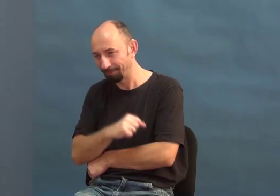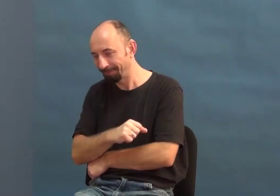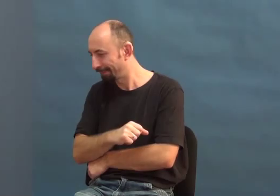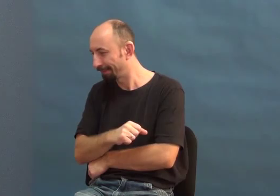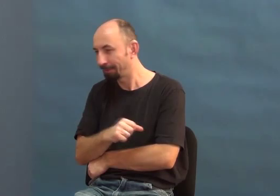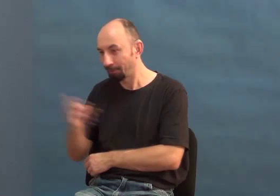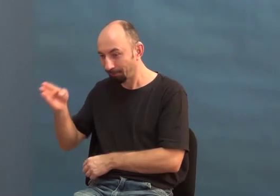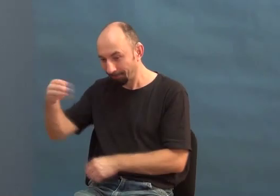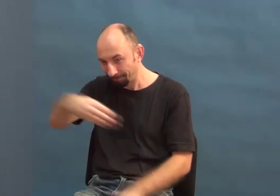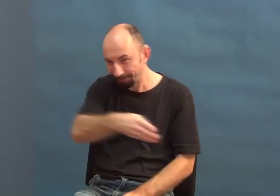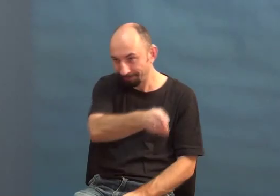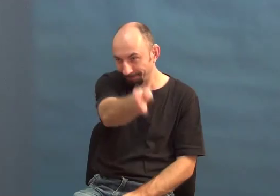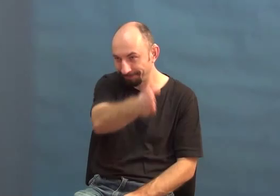Chaplin pokazuje drogę.